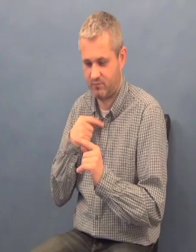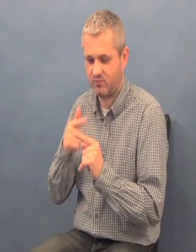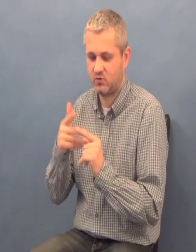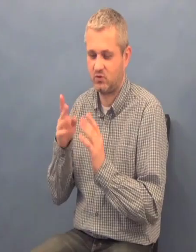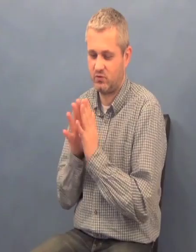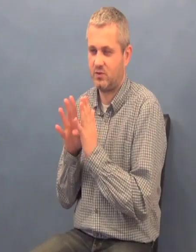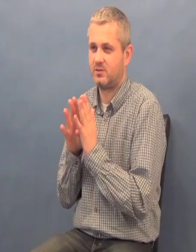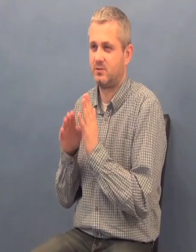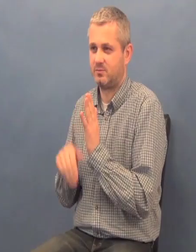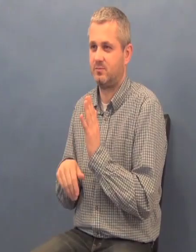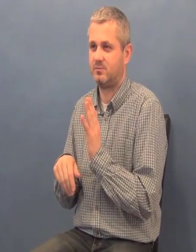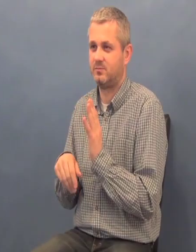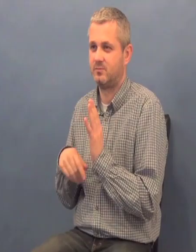Mogę dwudziestego trzeciego o dziewiętnastej.